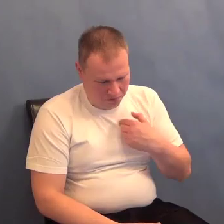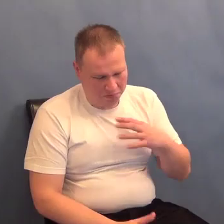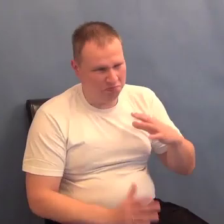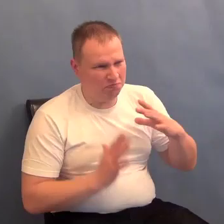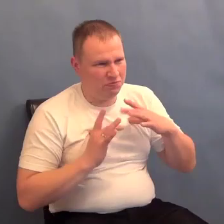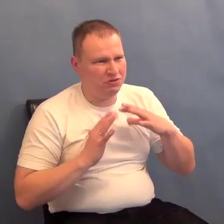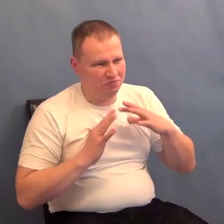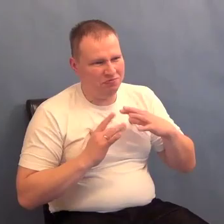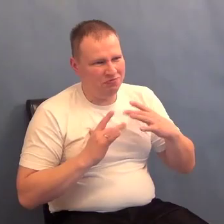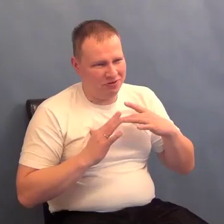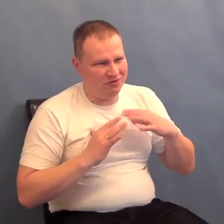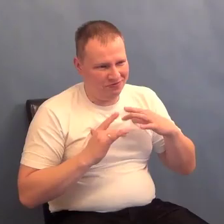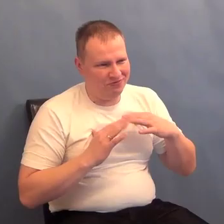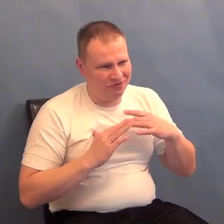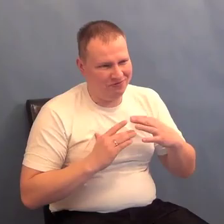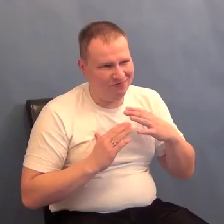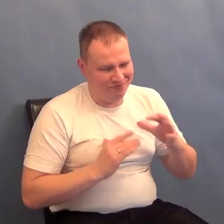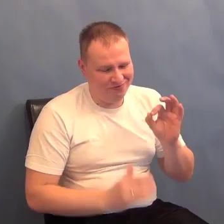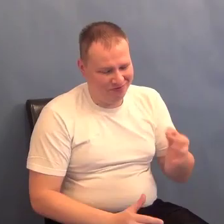Mam wolne.